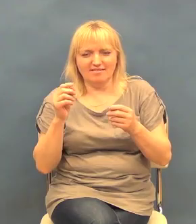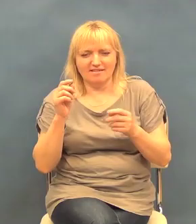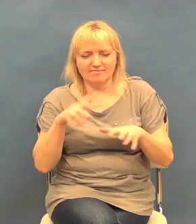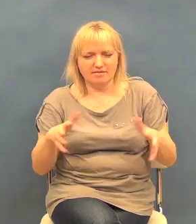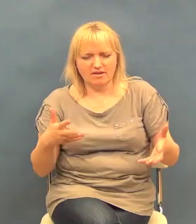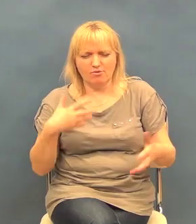Ała.